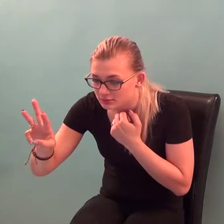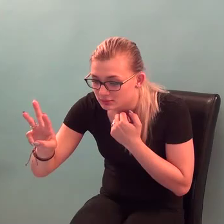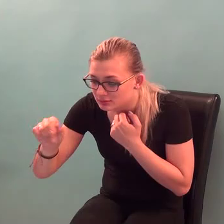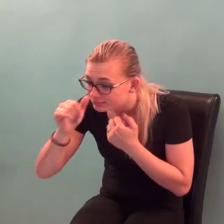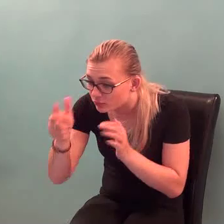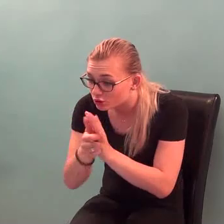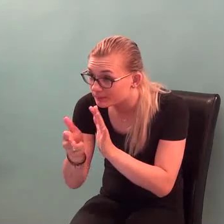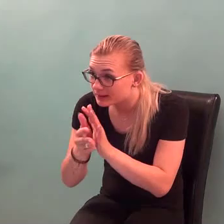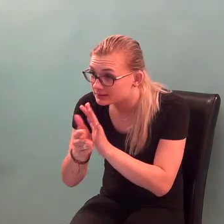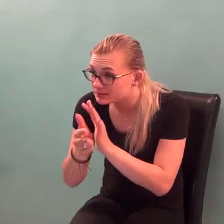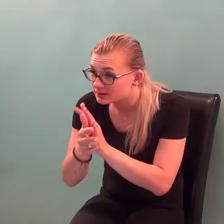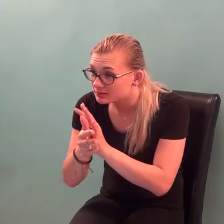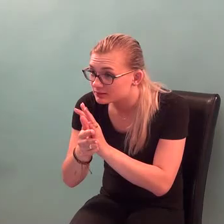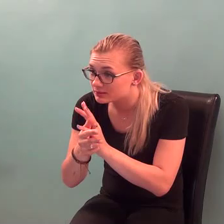Nie możesz o osiemnastej?